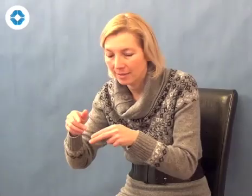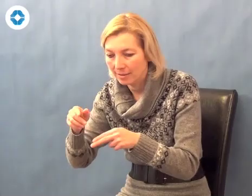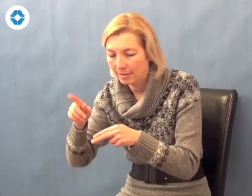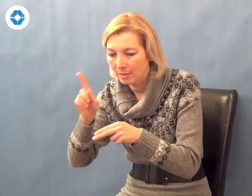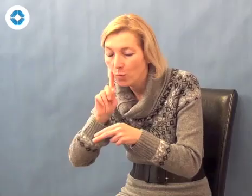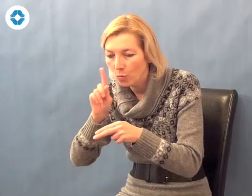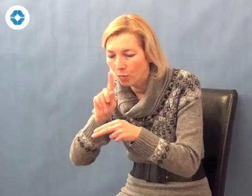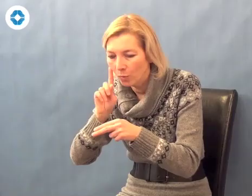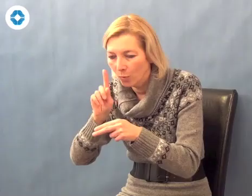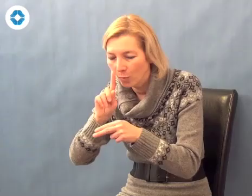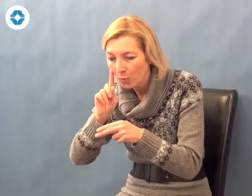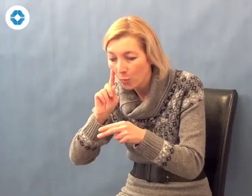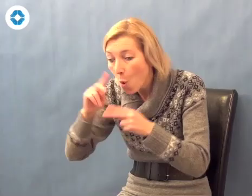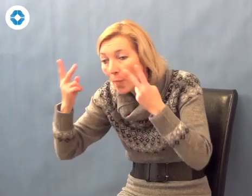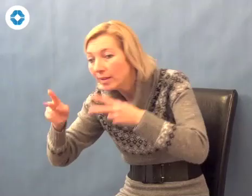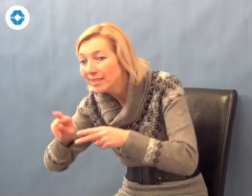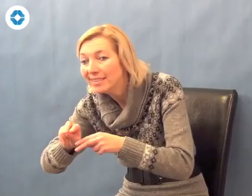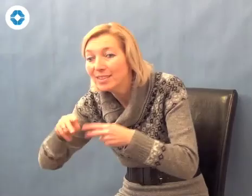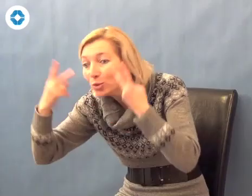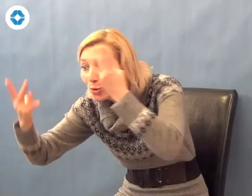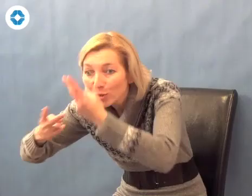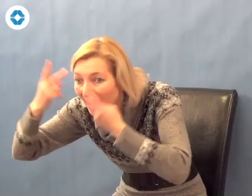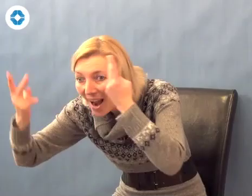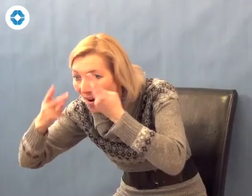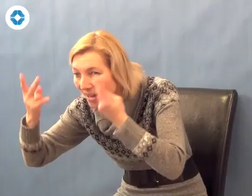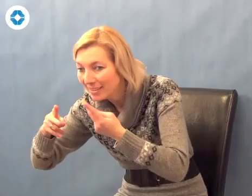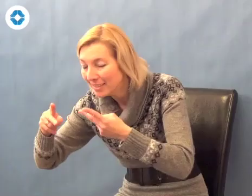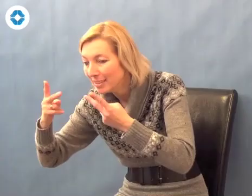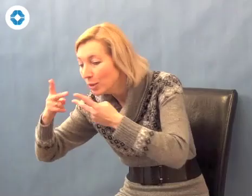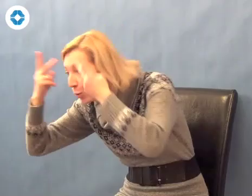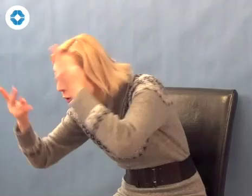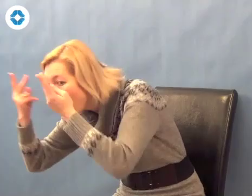Chłopiec zaczął szukać.